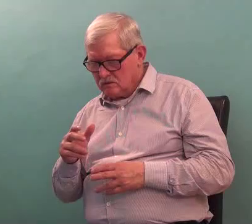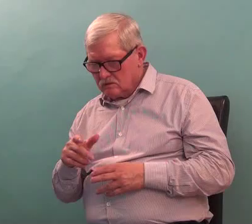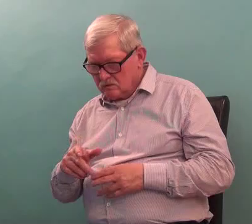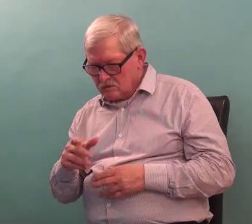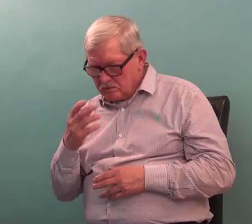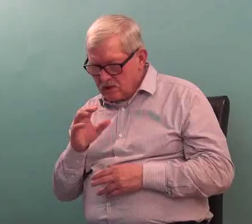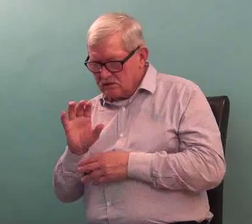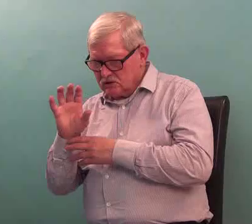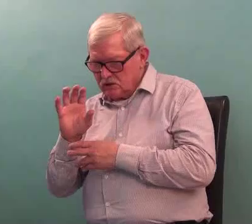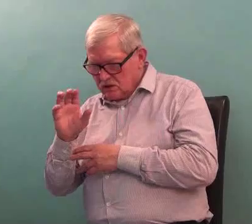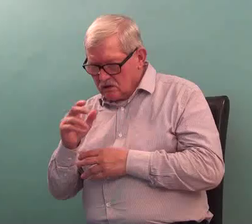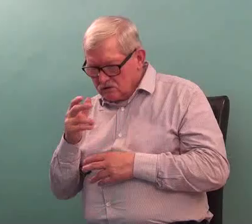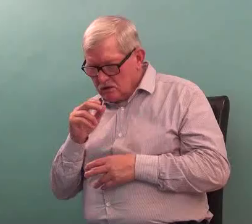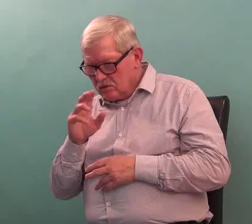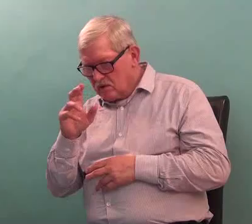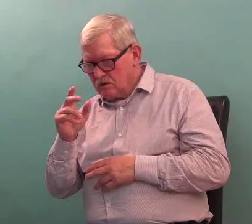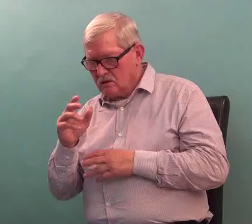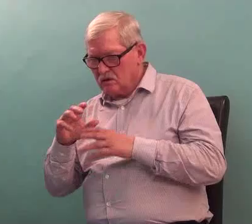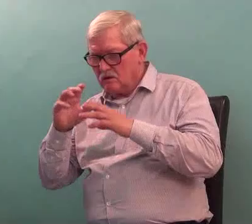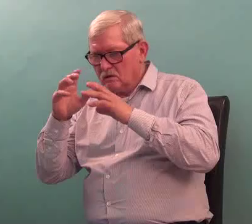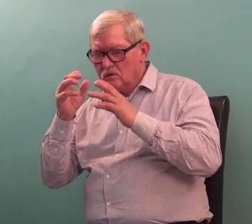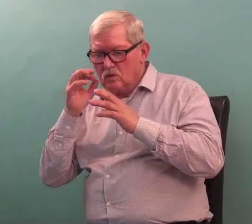Pies szczeka, bo myśli, że tam jest żaba, a to jest ul z pszczołami.